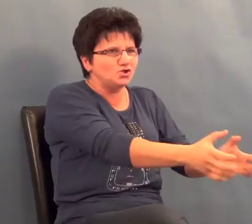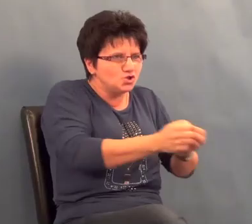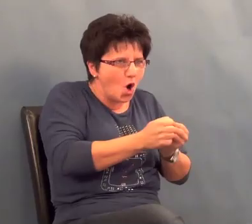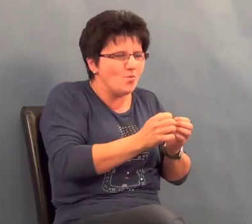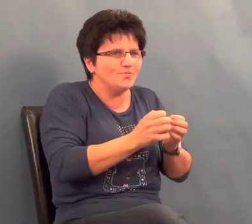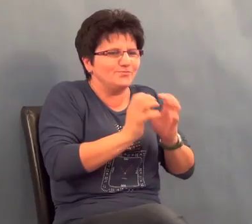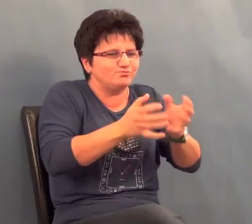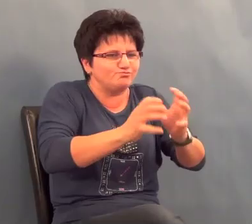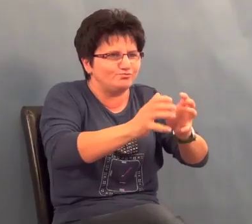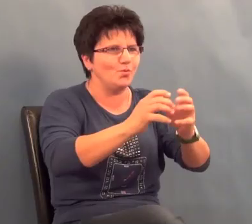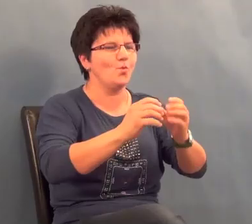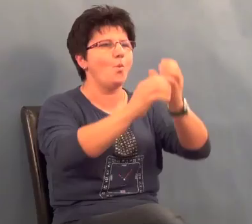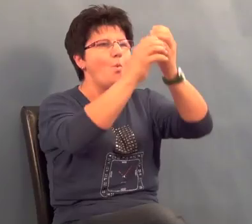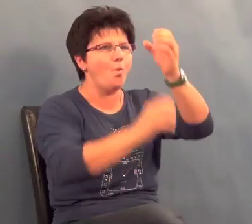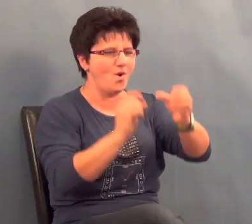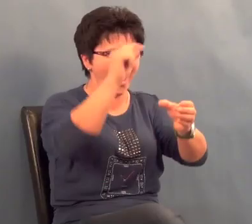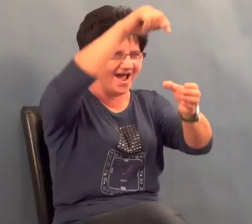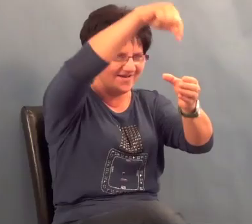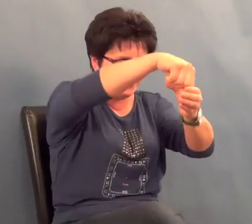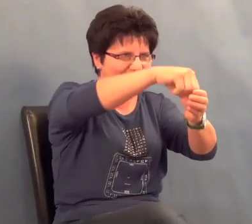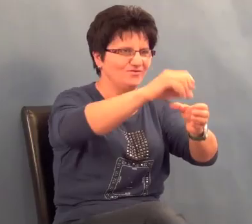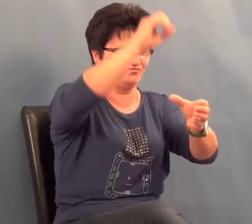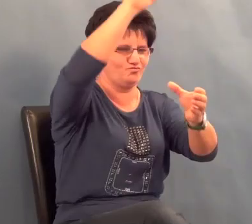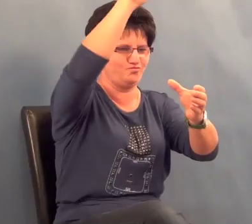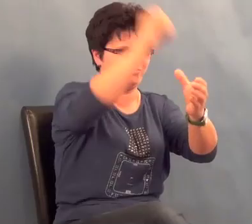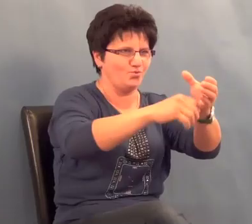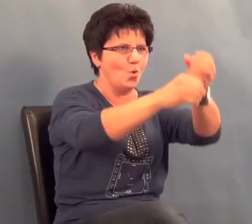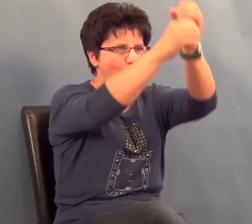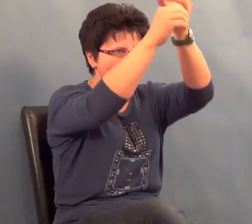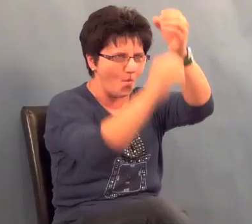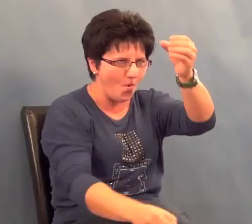Przetacza tę bombę i wrzuca ją do rynny,